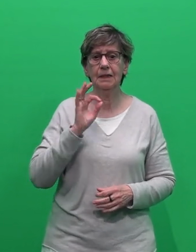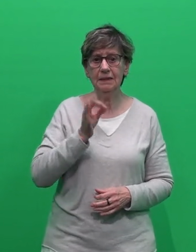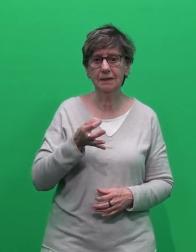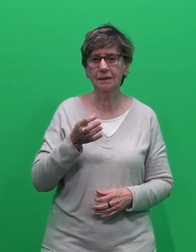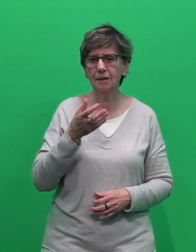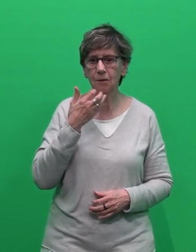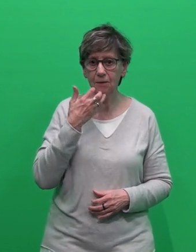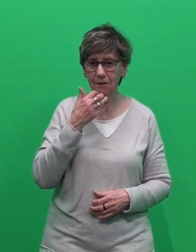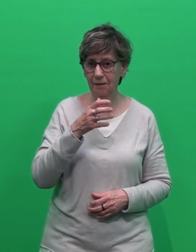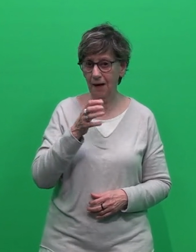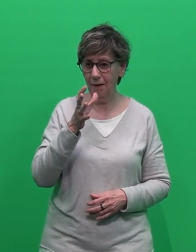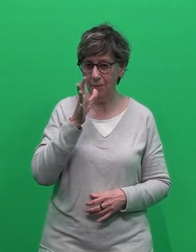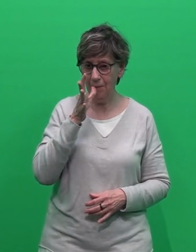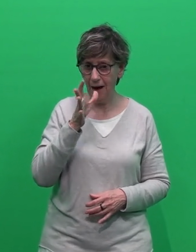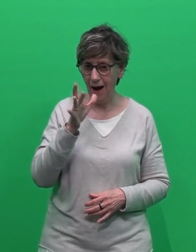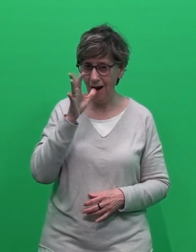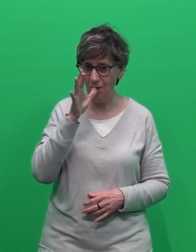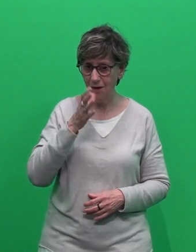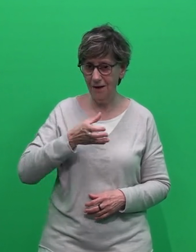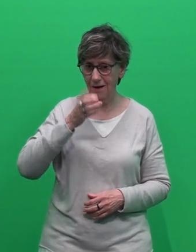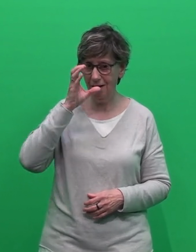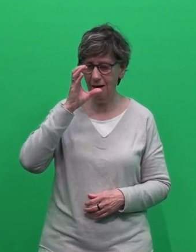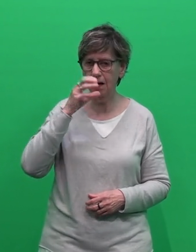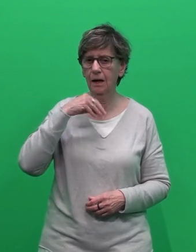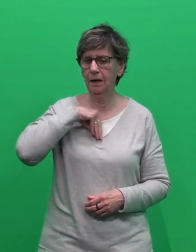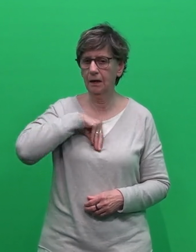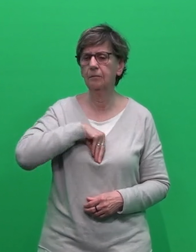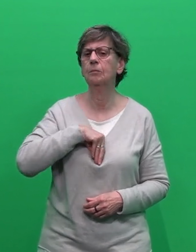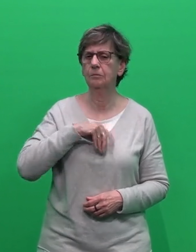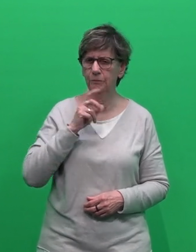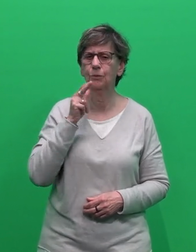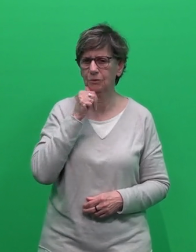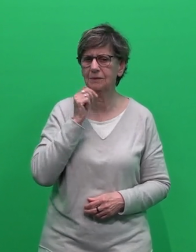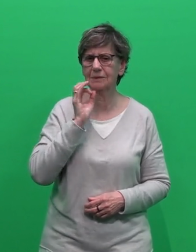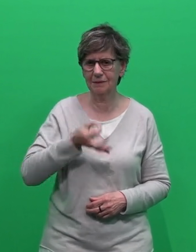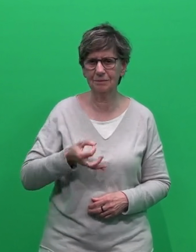Sí, per exemple, quan bec aigua i empasso sí que em fa mal.